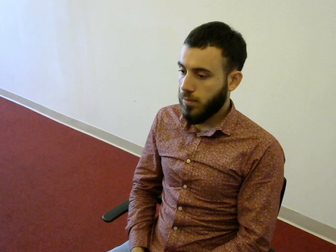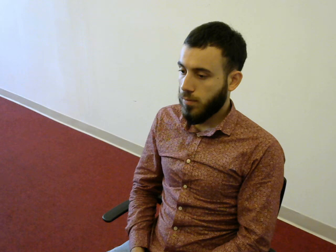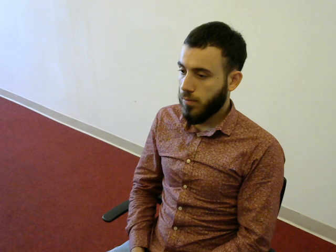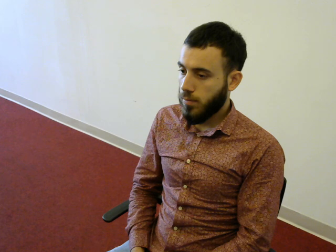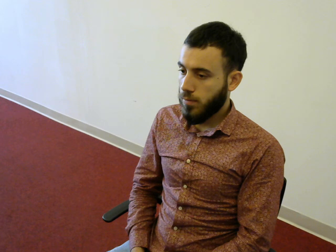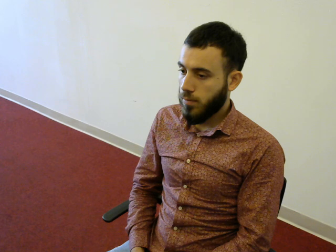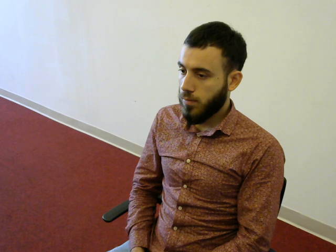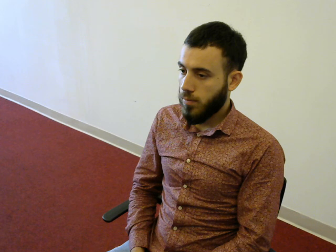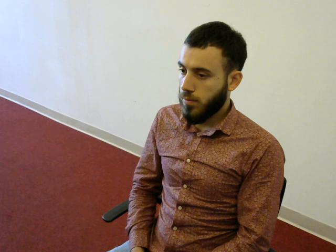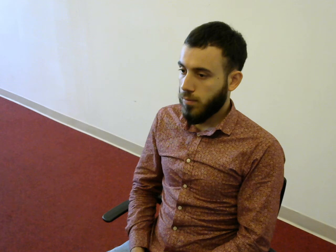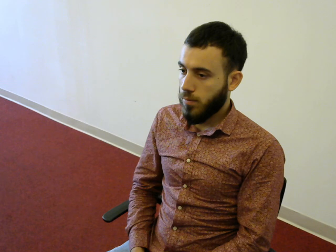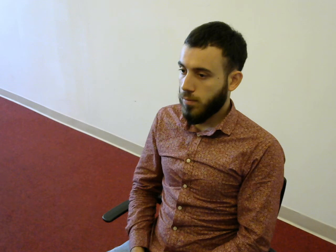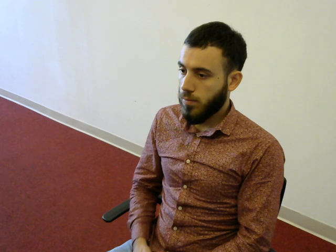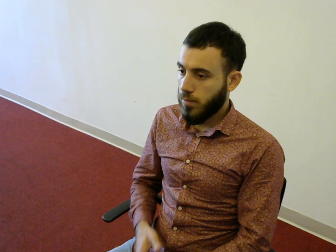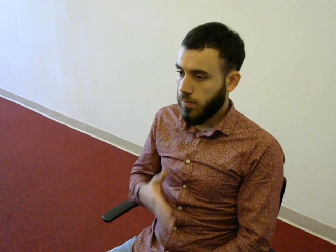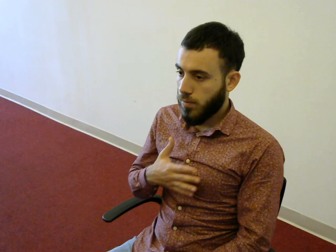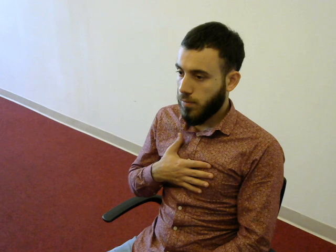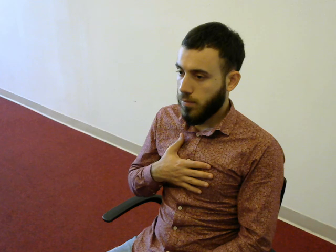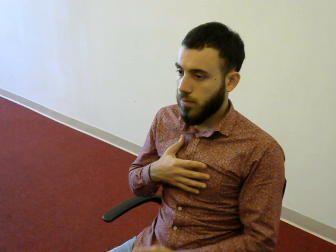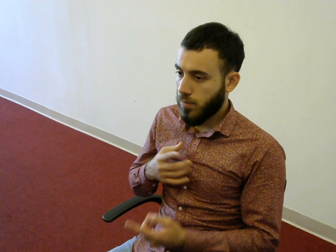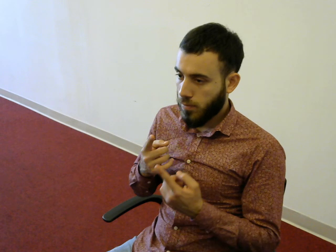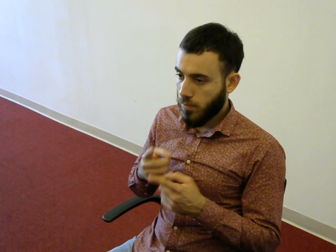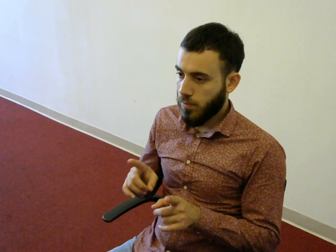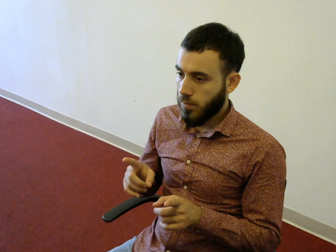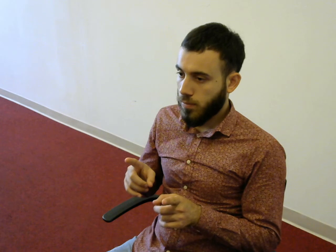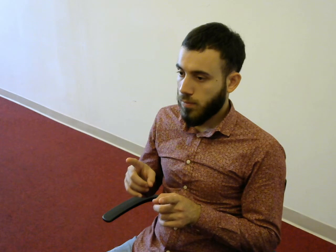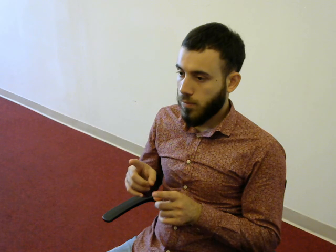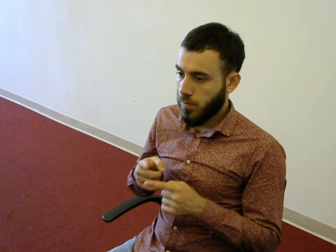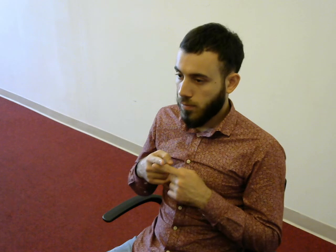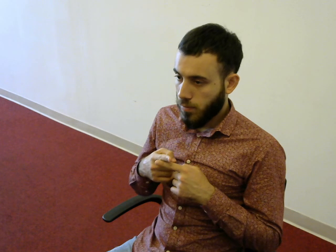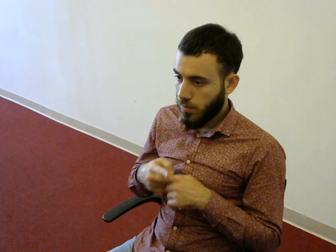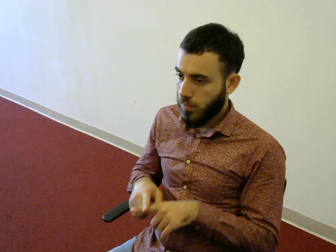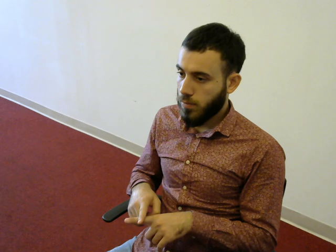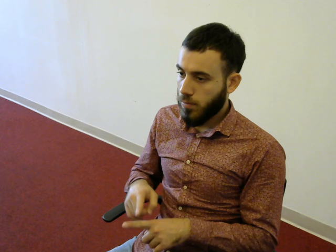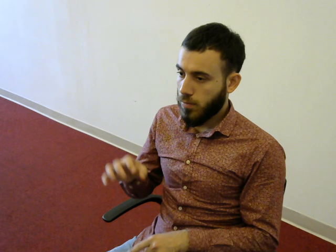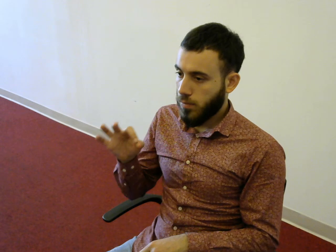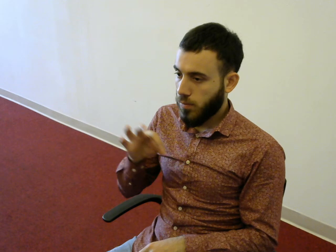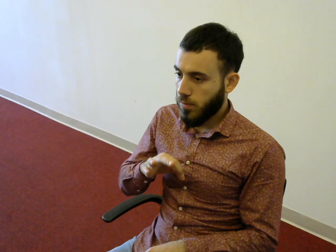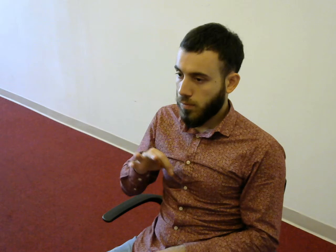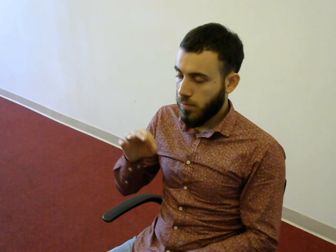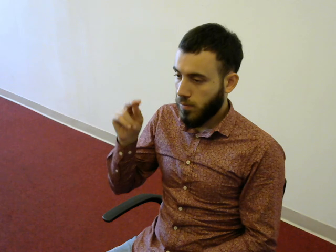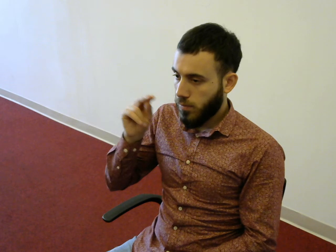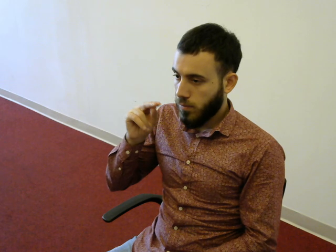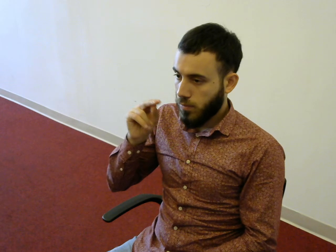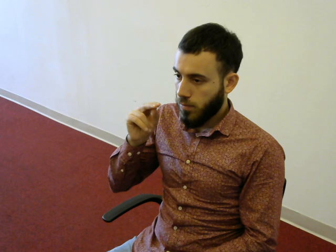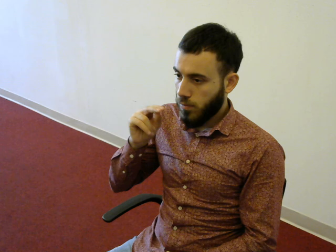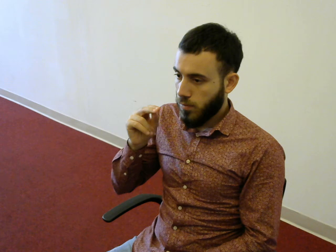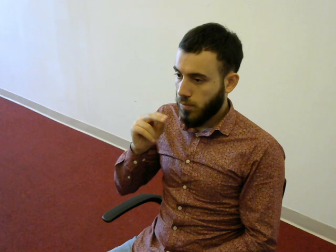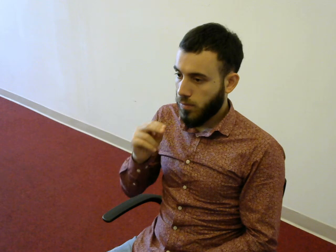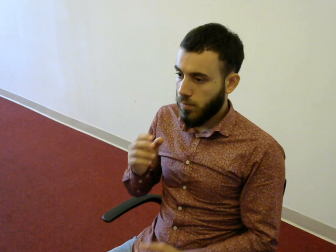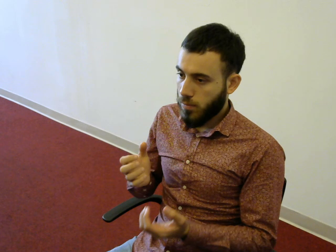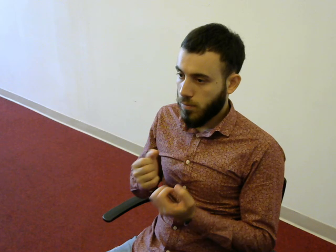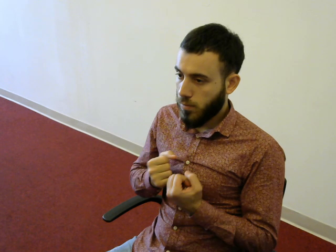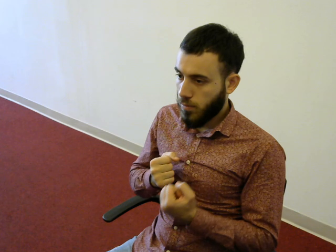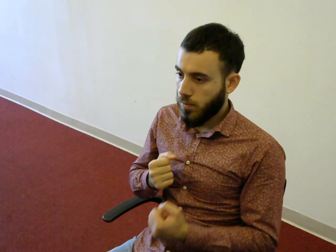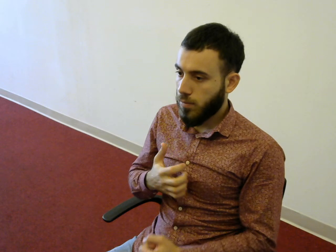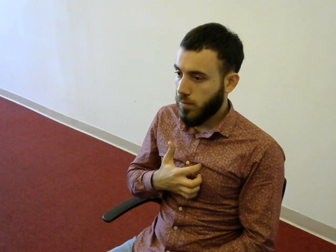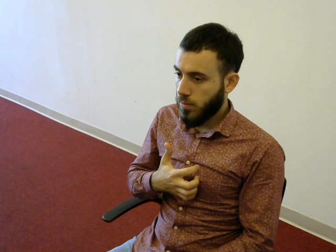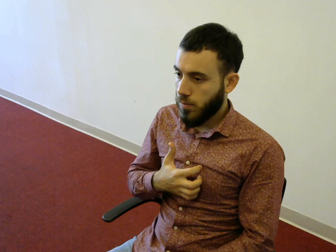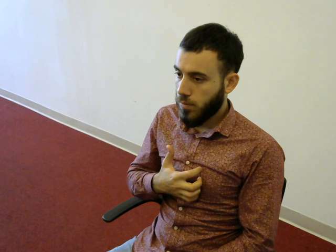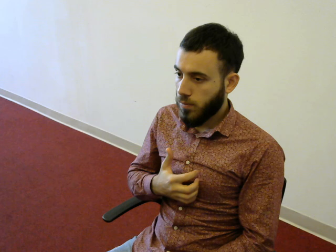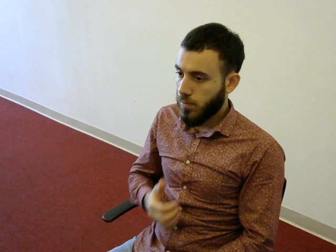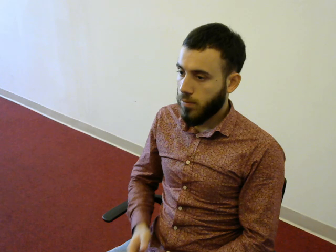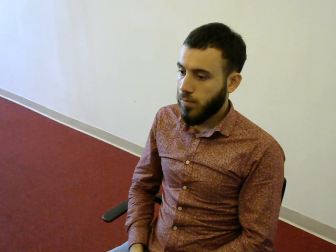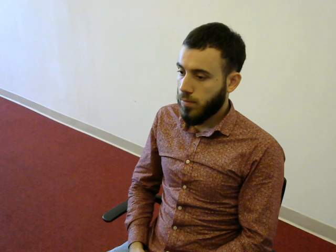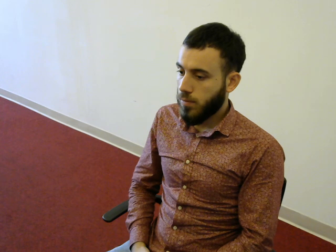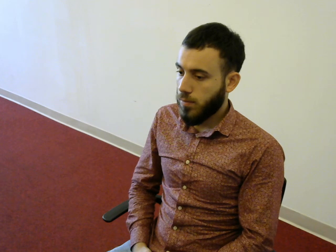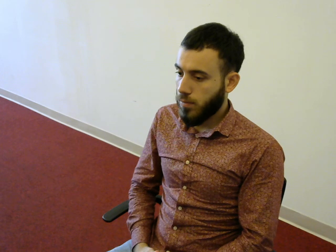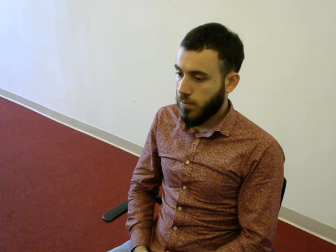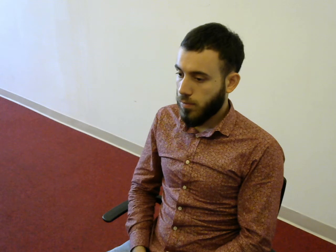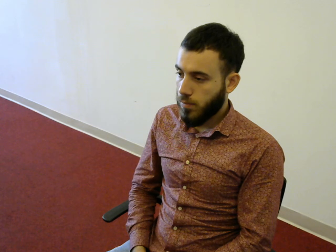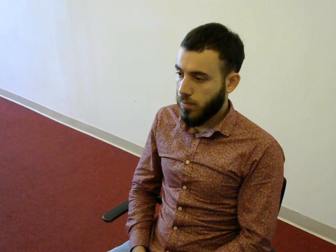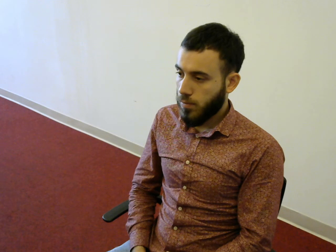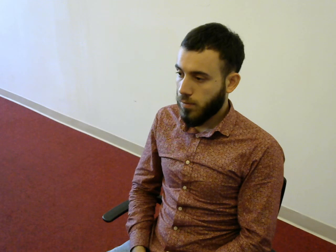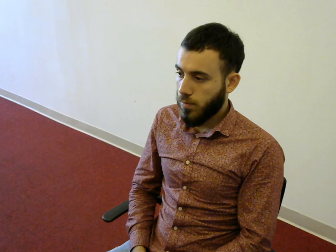Mən fərqli ixtisas üzrə təhsil almaq istəyirəm